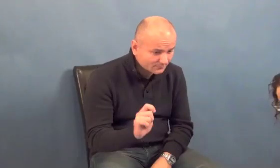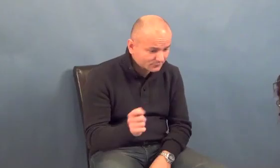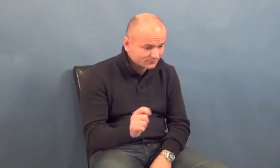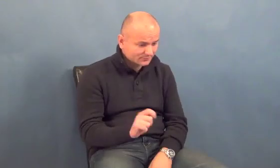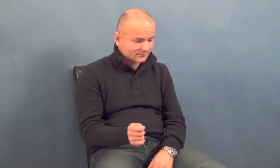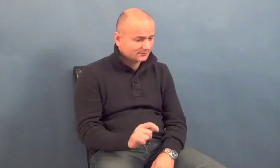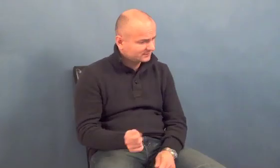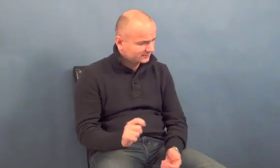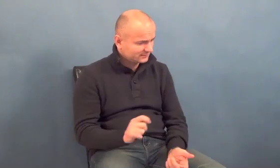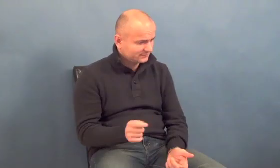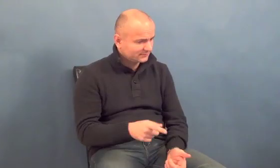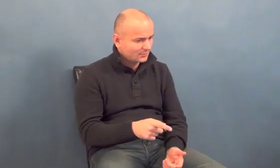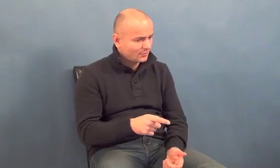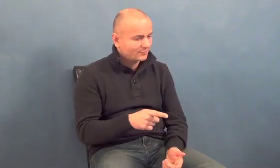Budzik dzwoni.